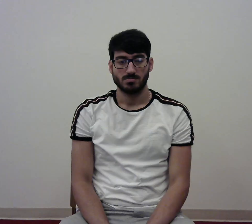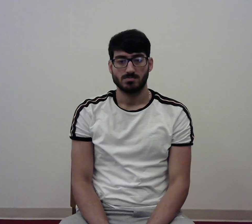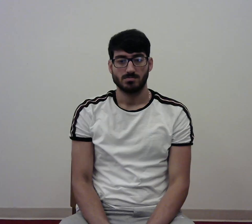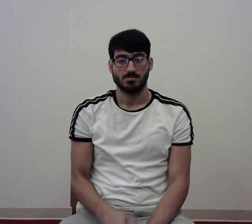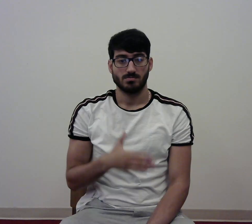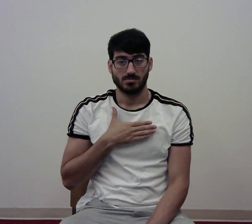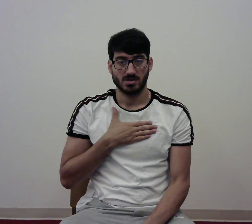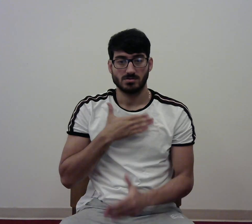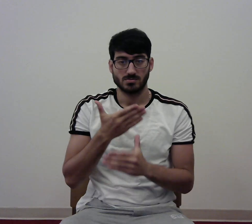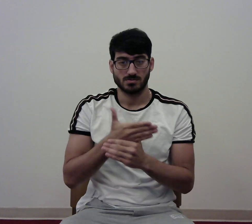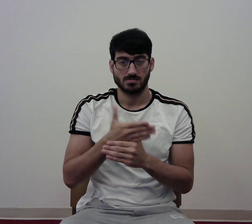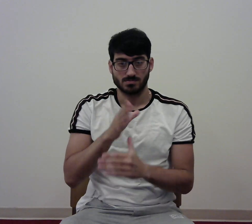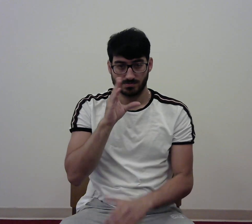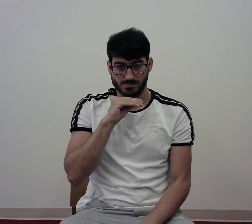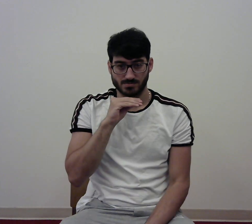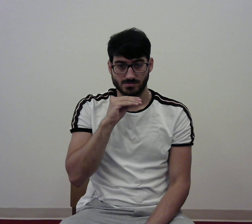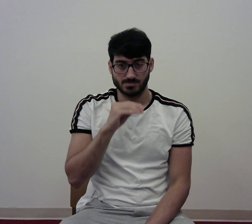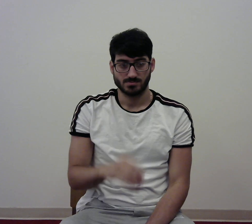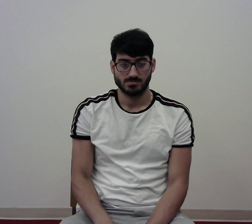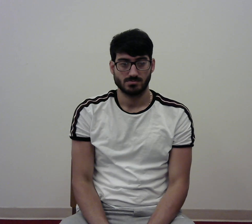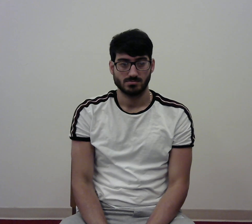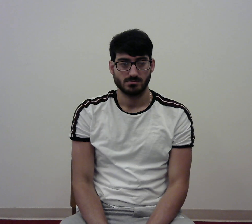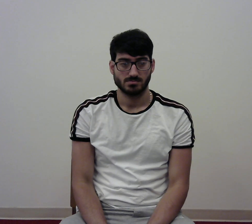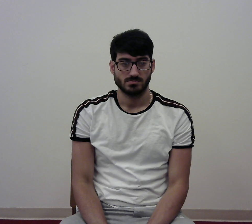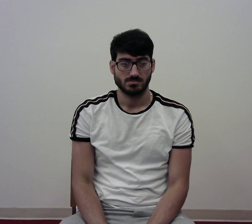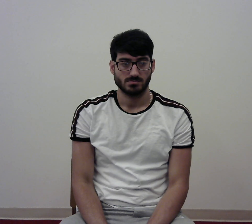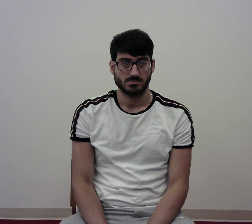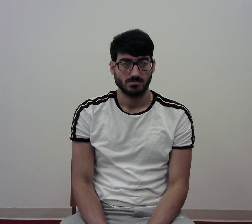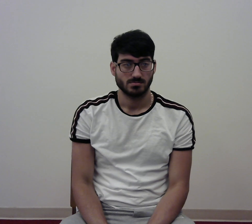Mənə kömək edə bilərsinizmi?